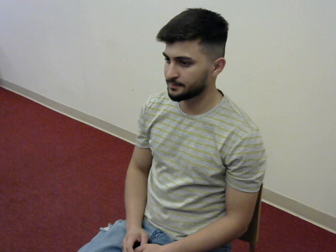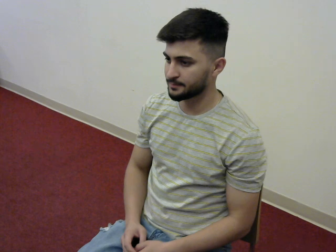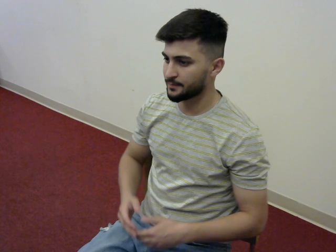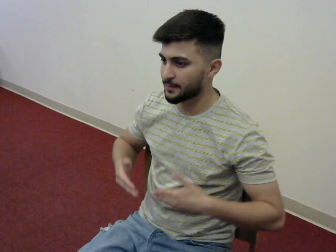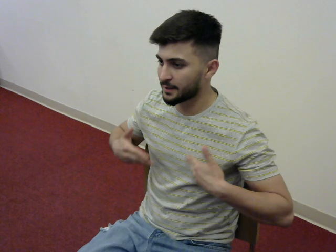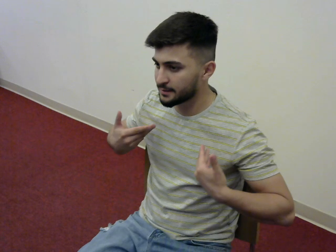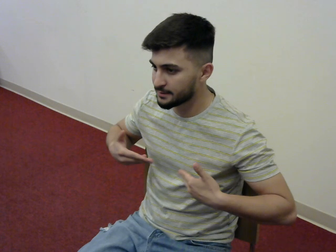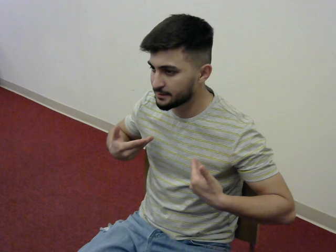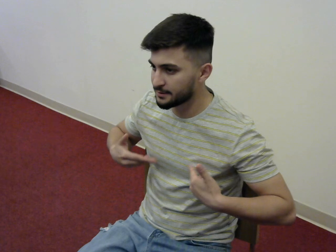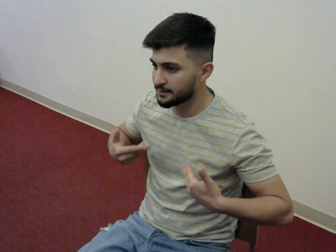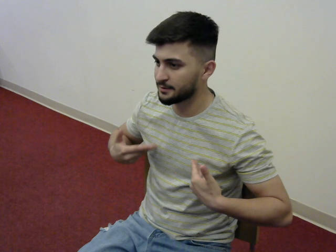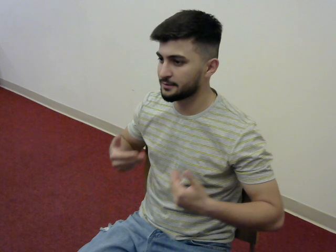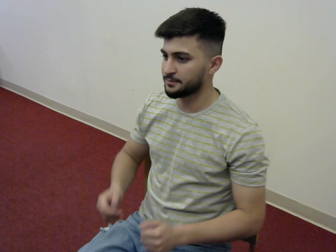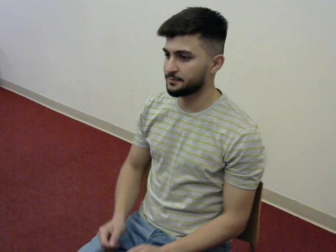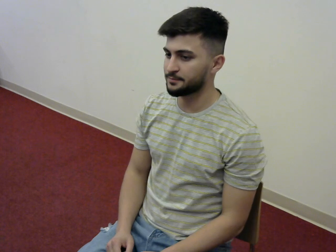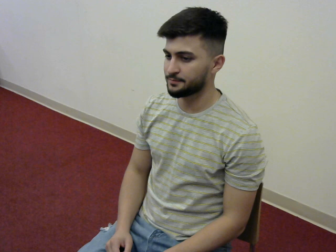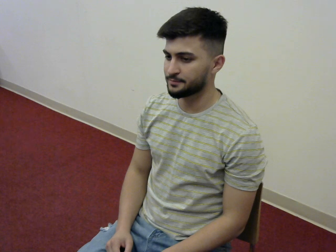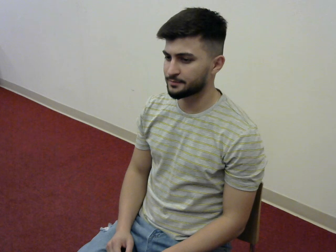Salam